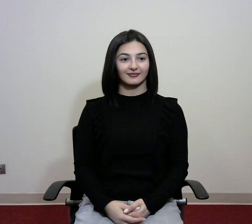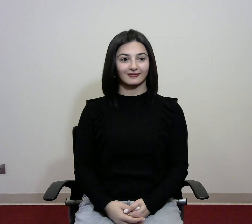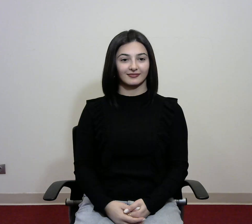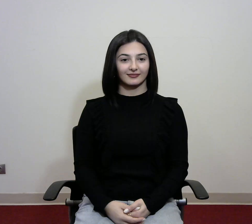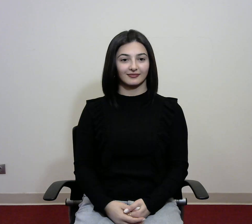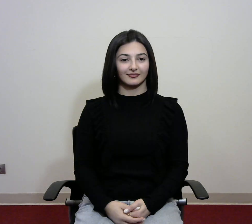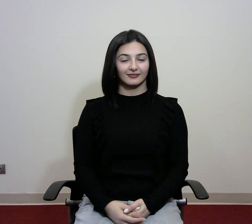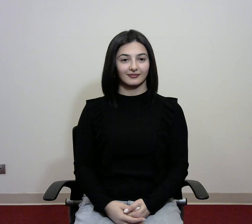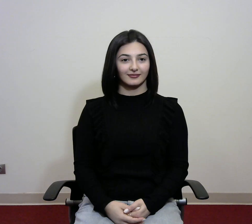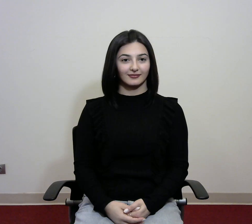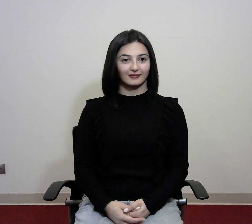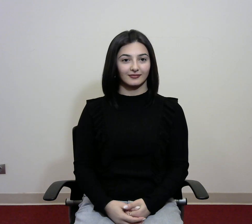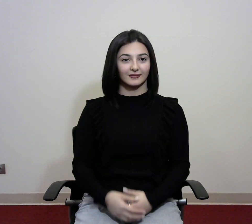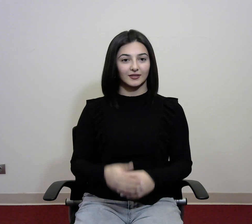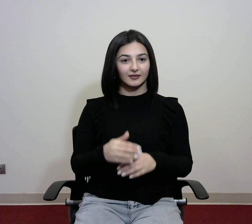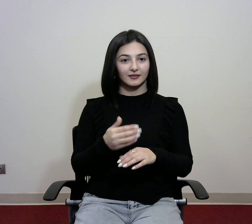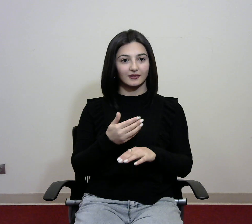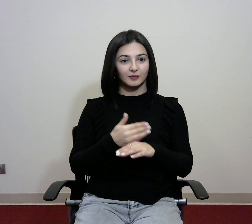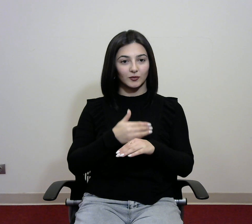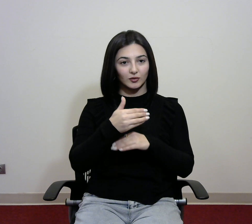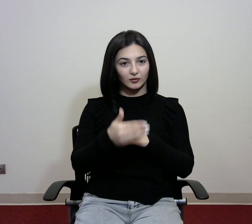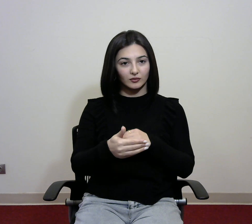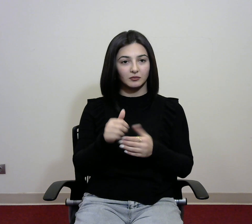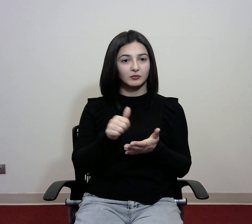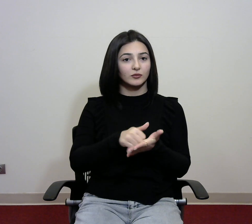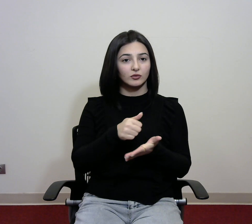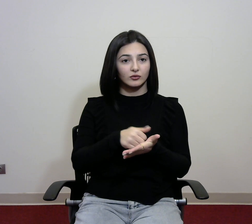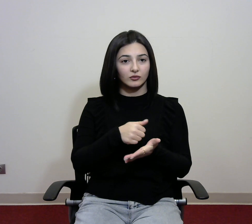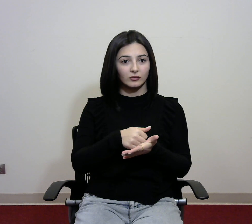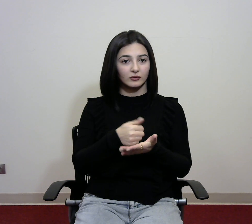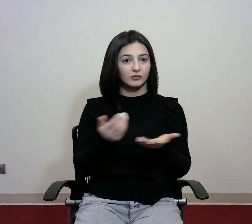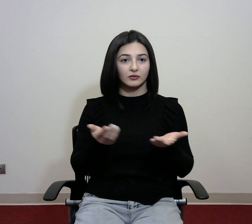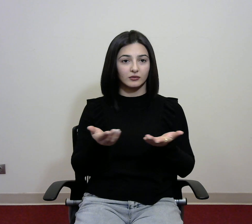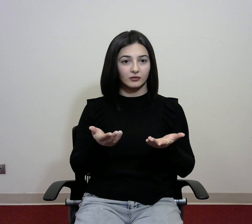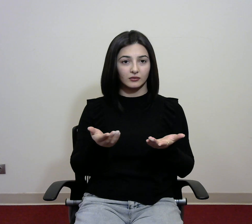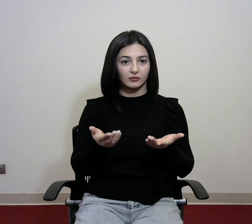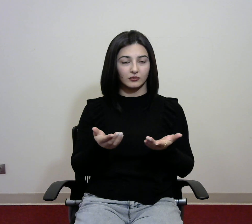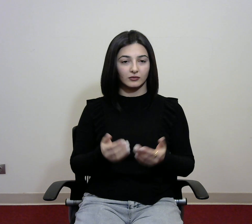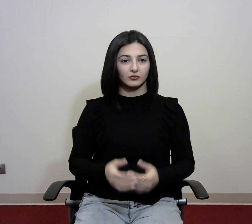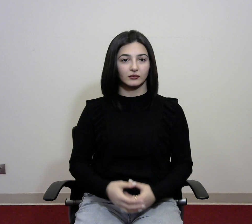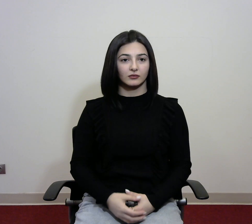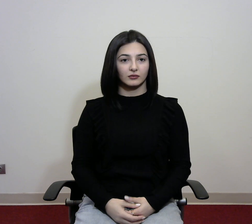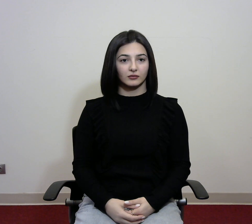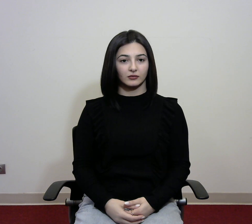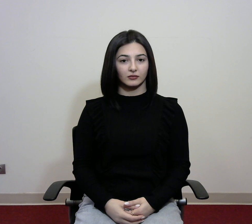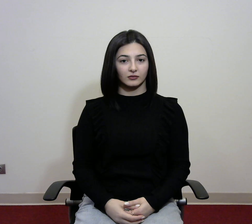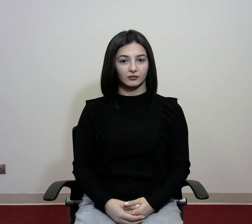Gecikməyinizin səbəbi nədir?